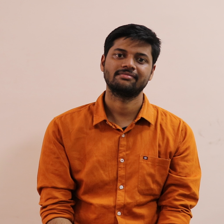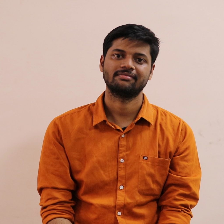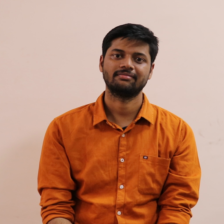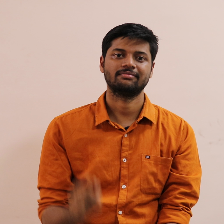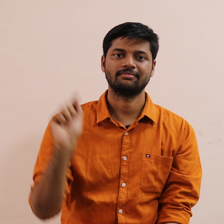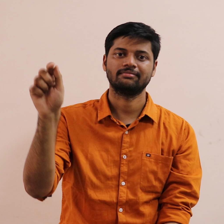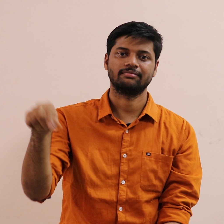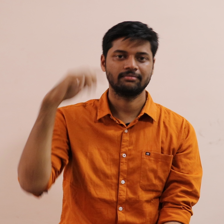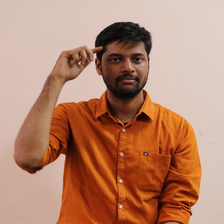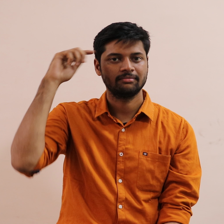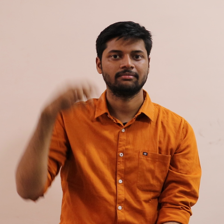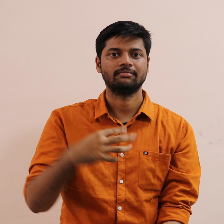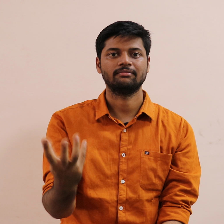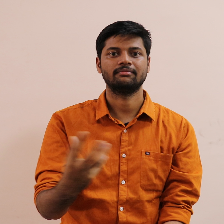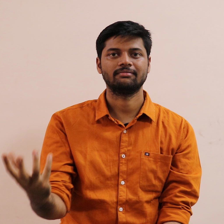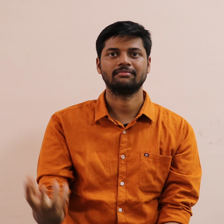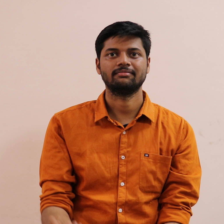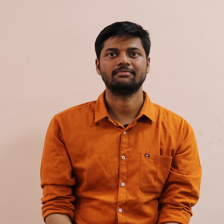what do you think